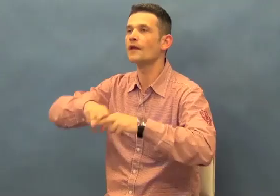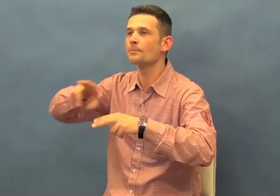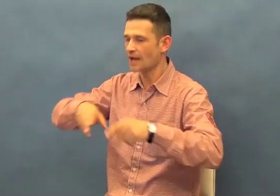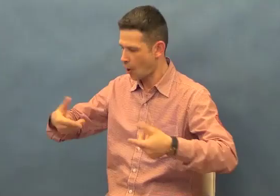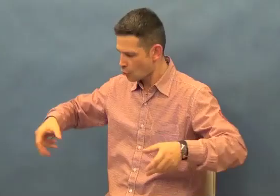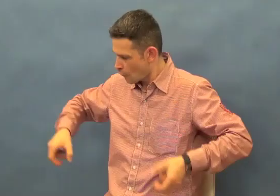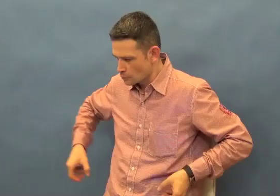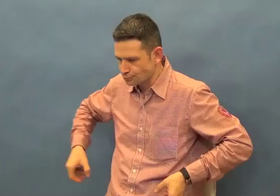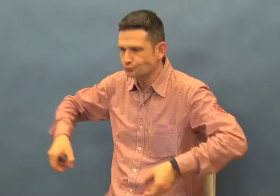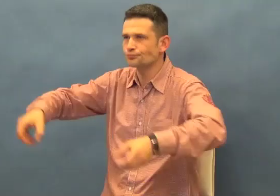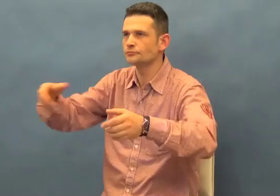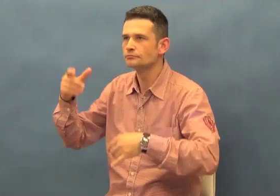Naprawa gotowych torów.